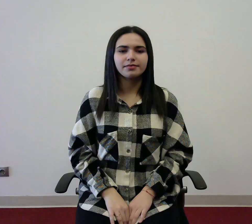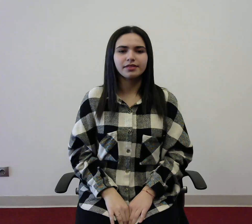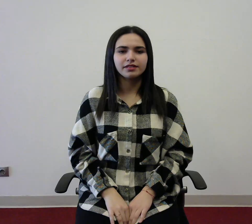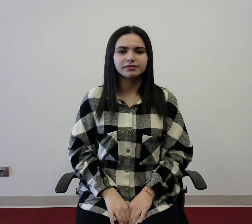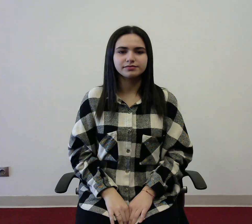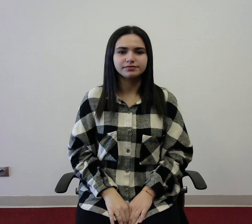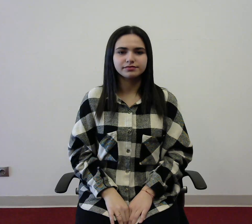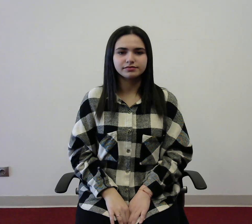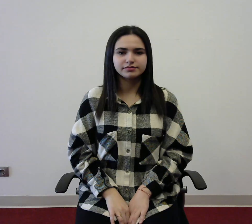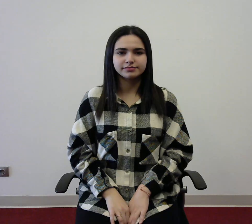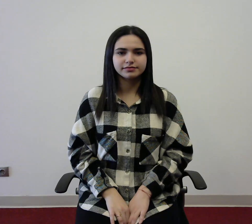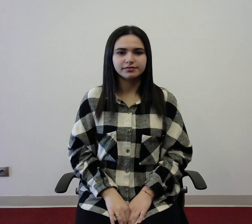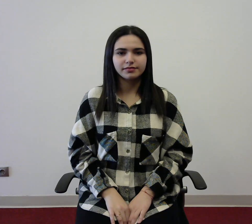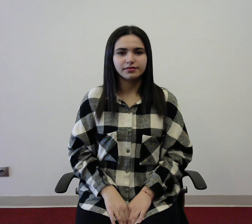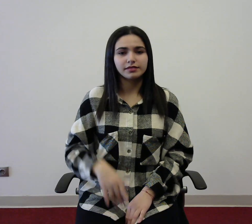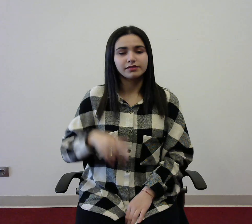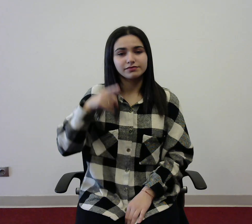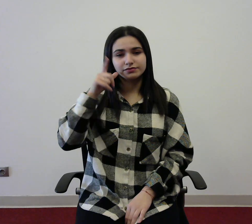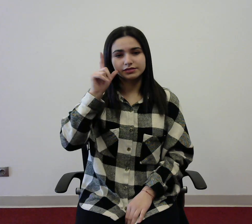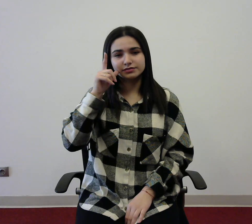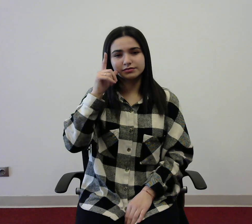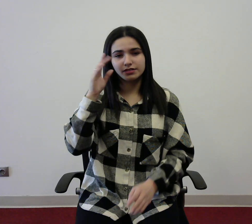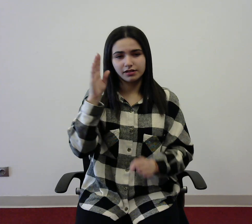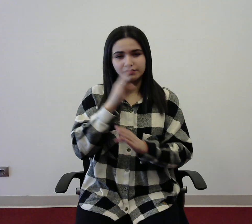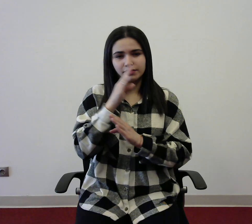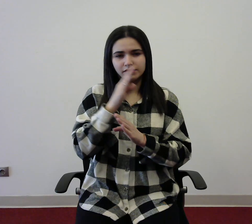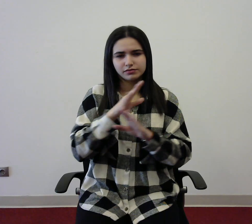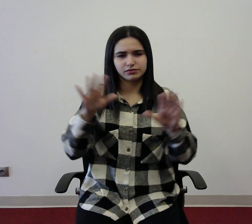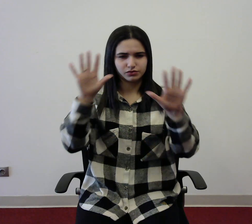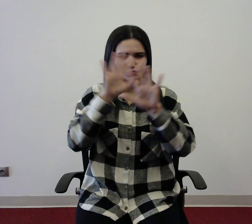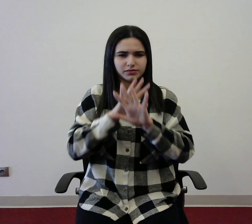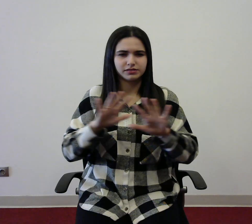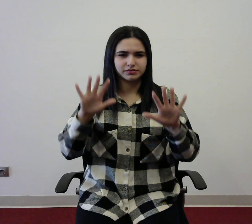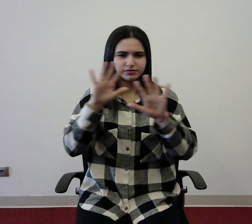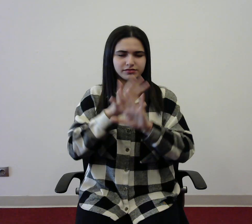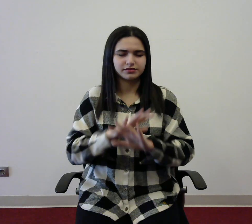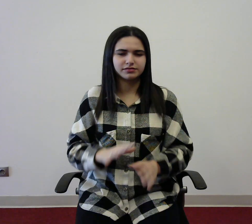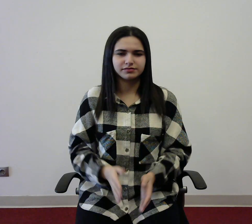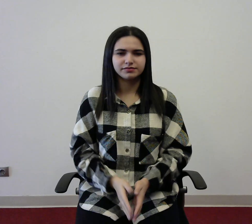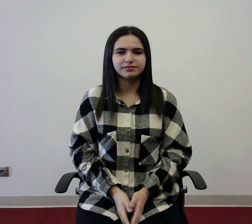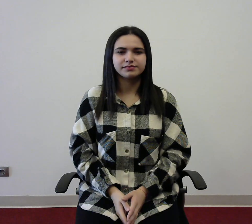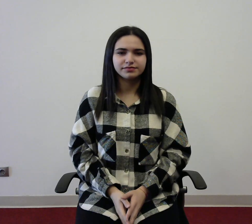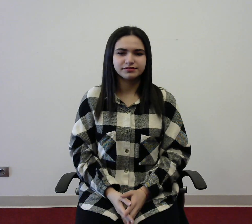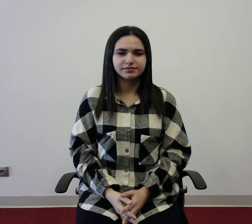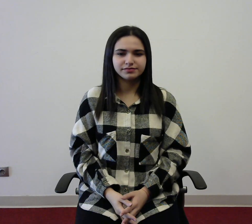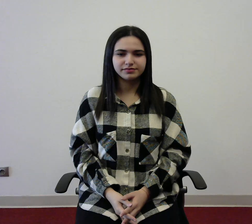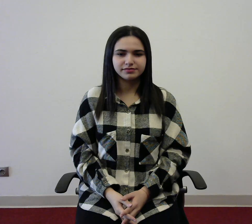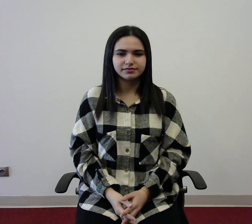Srağagün hava dumanlı idi